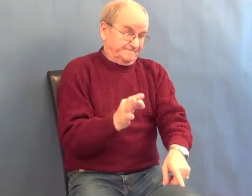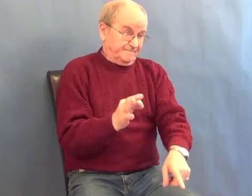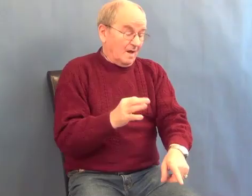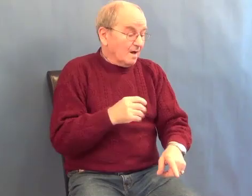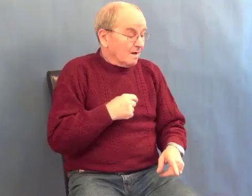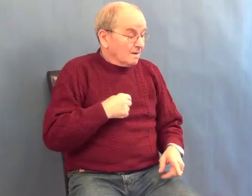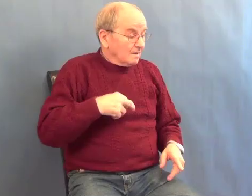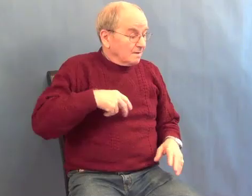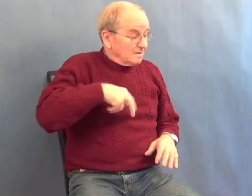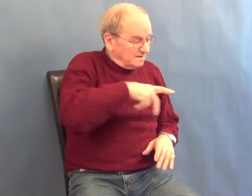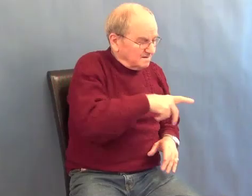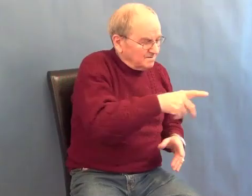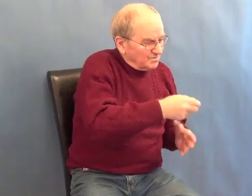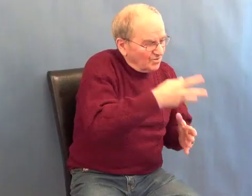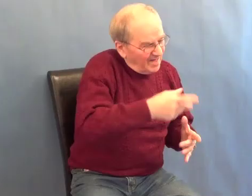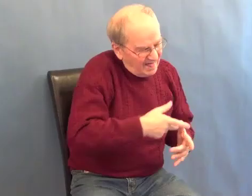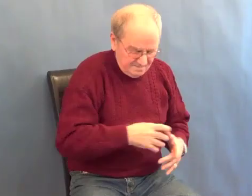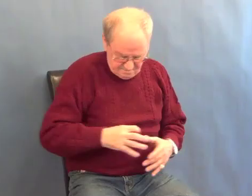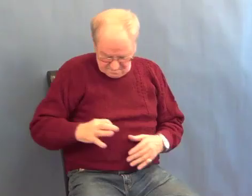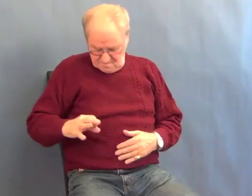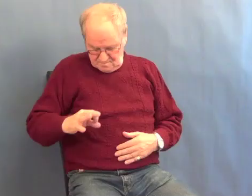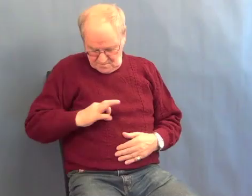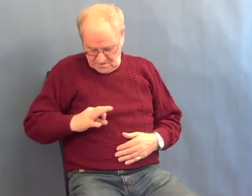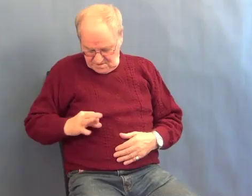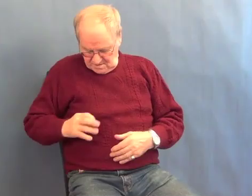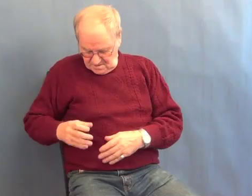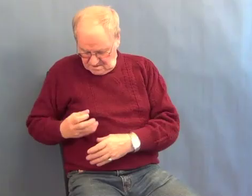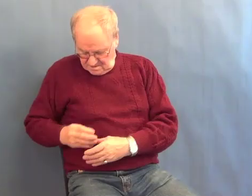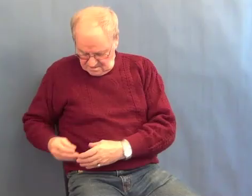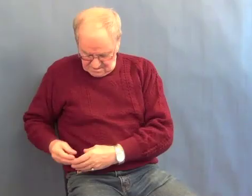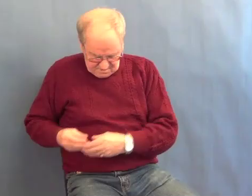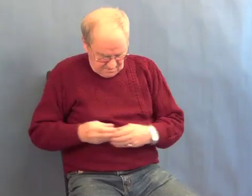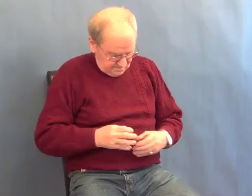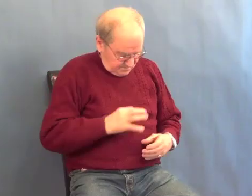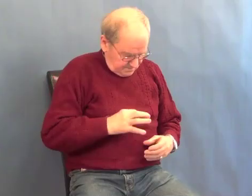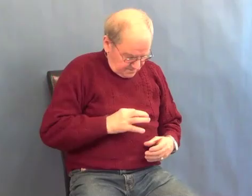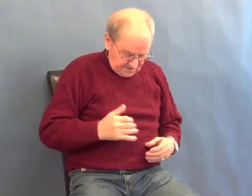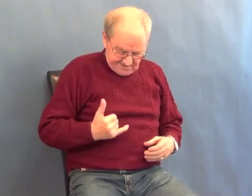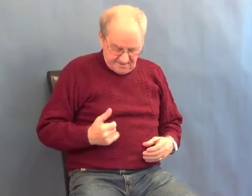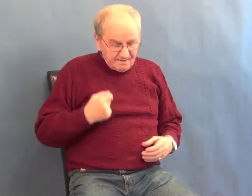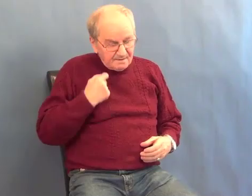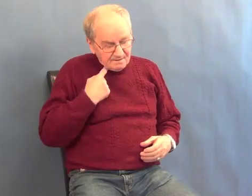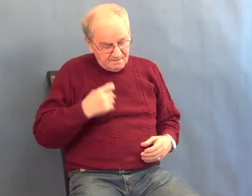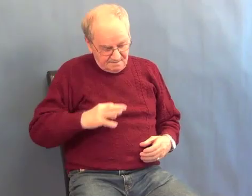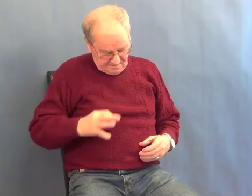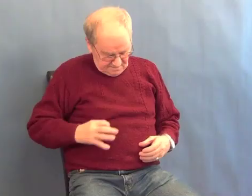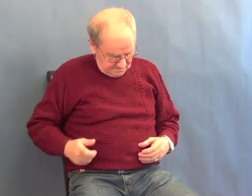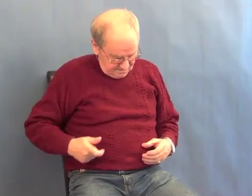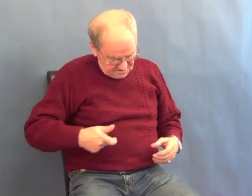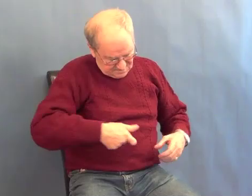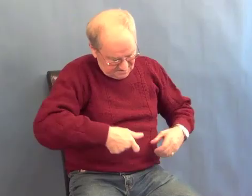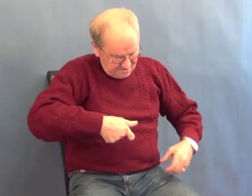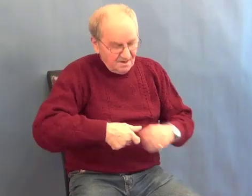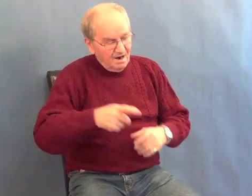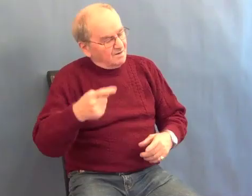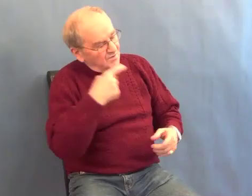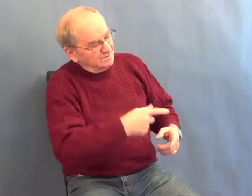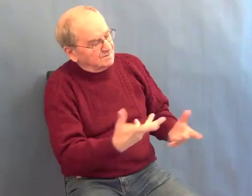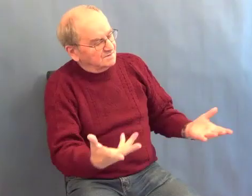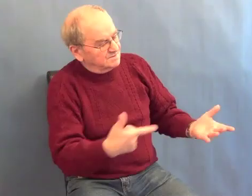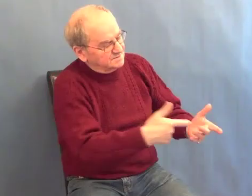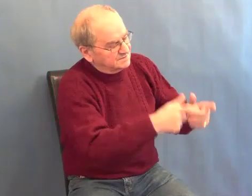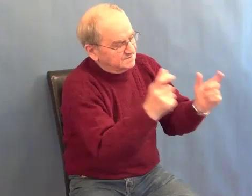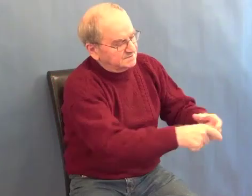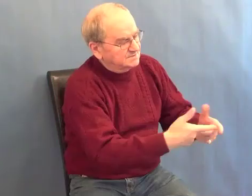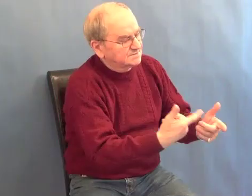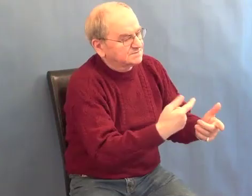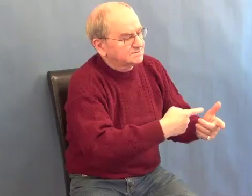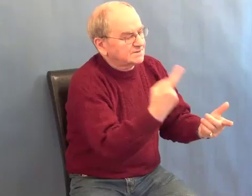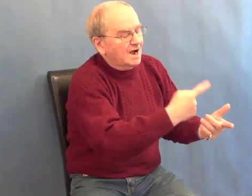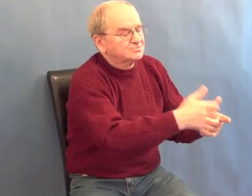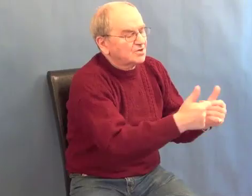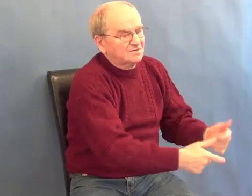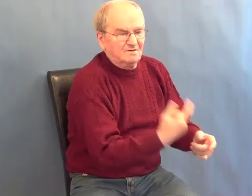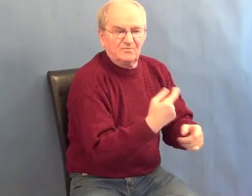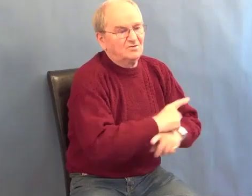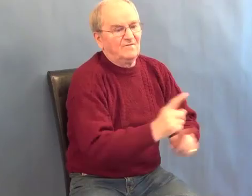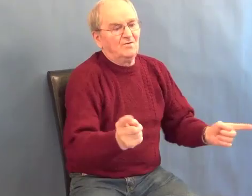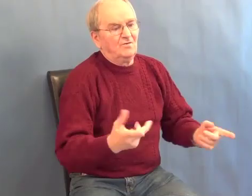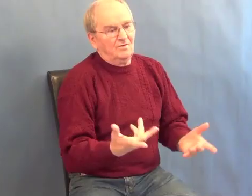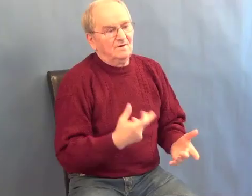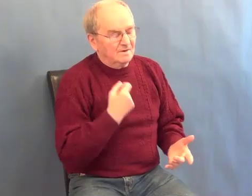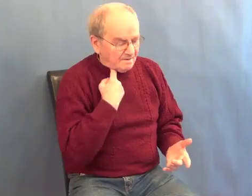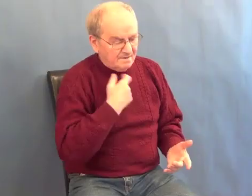Tak się zdarza, ponieważ gdy ktoś przychodzi i widzi, że alkohol jest drogi, to wyjmuje swój kieliszek i alkohol i zaczyna polewać. Ktoś inny to zobaczy, że to jest prywatna rzecz, a tak nie wolno, ponieważ to jest nieeleganckie.